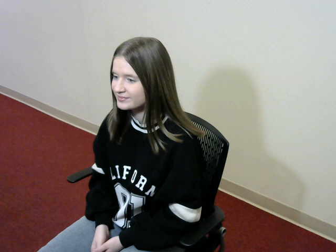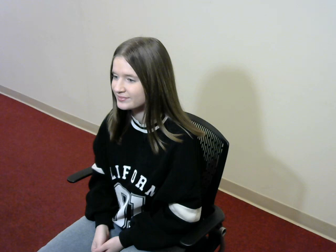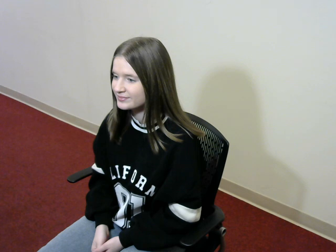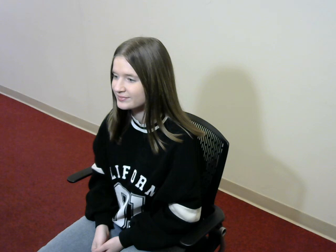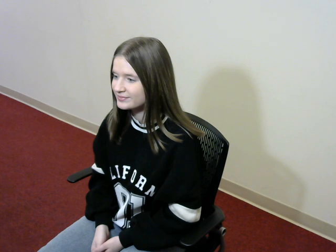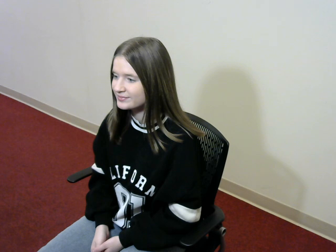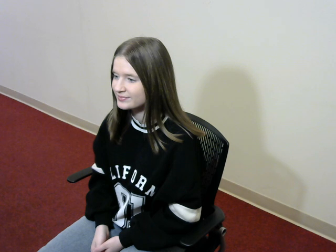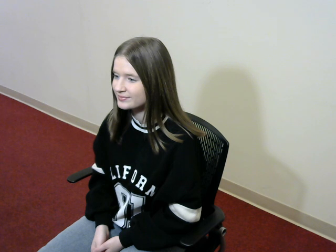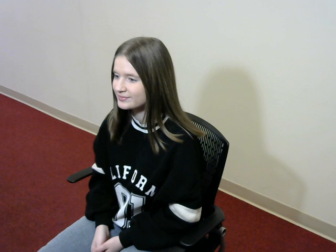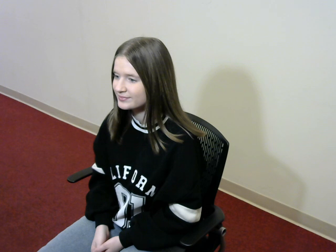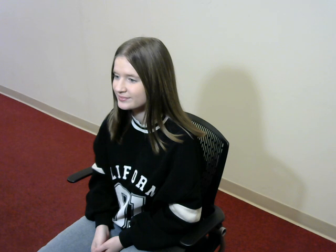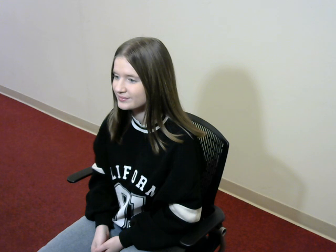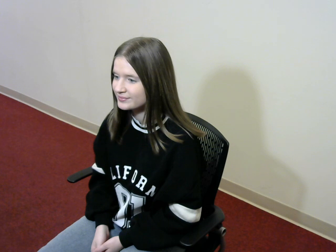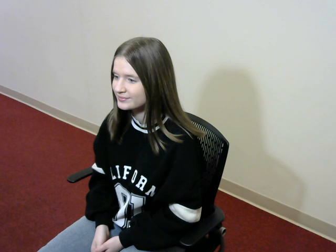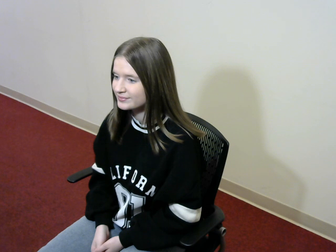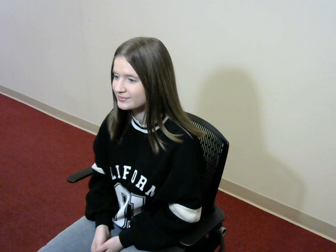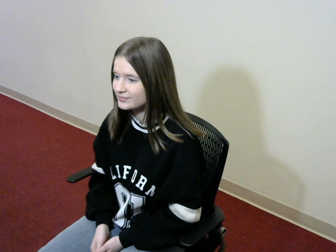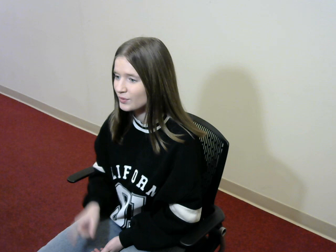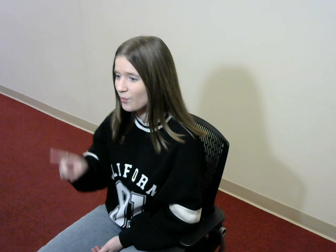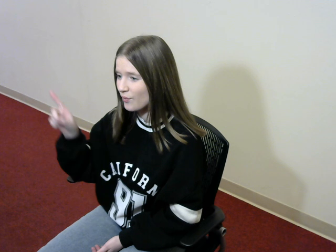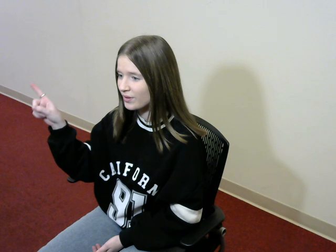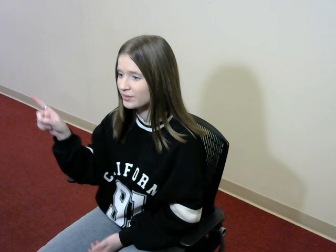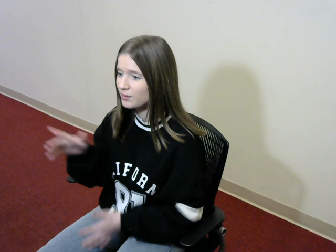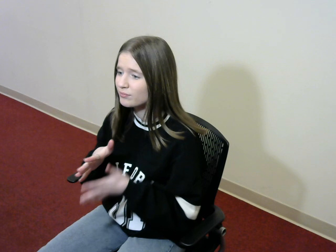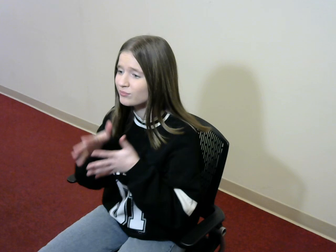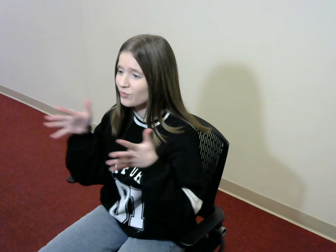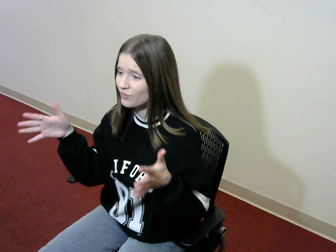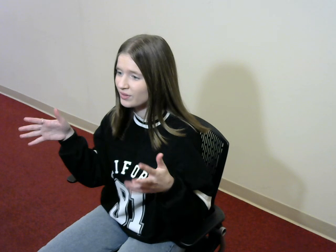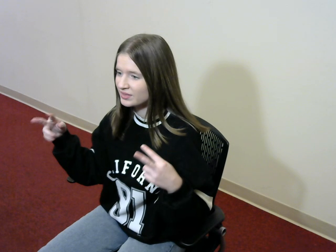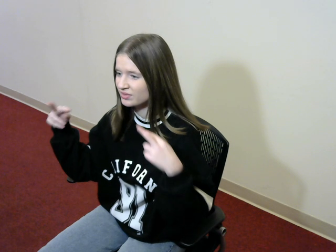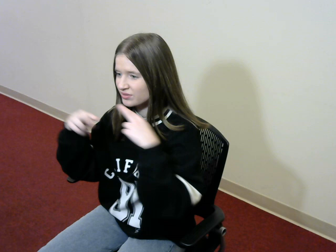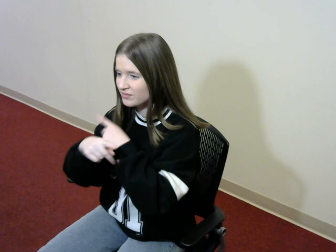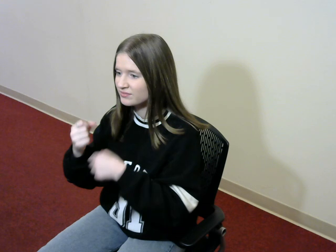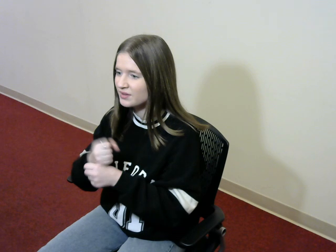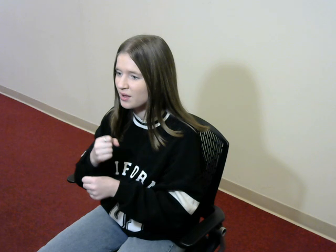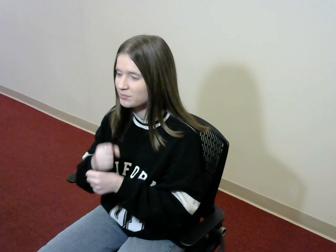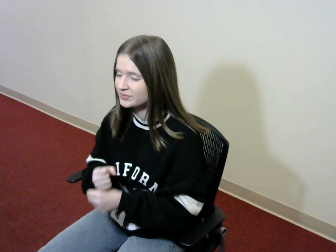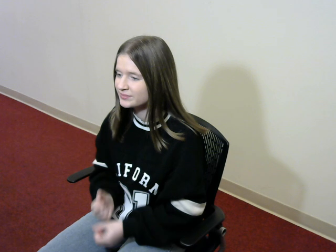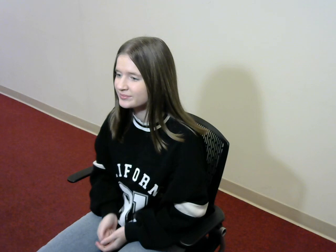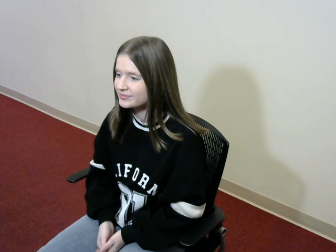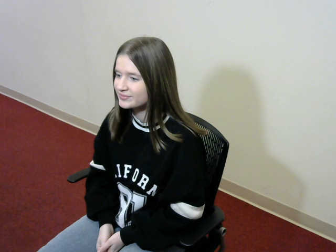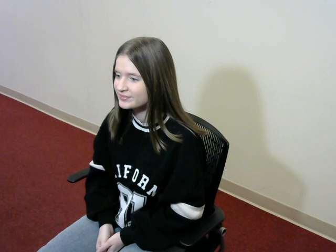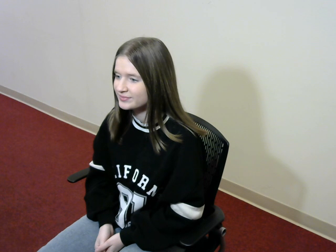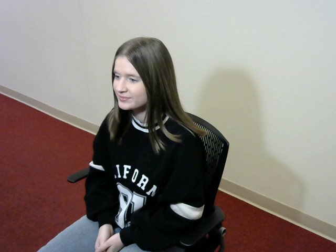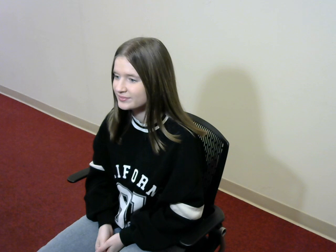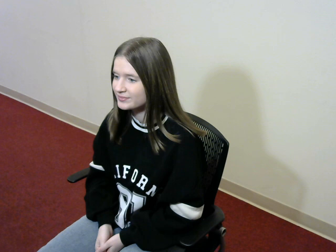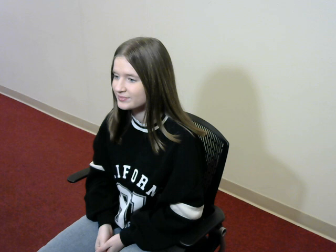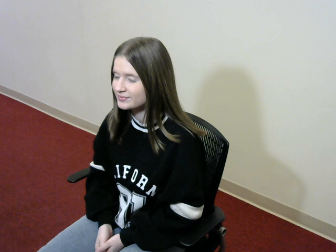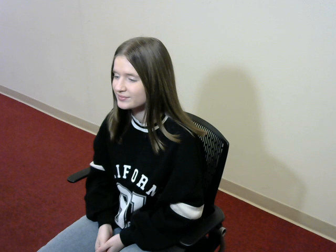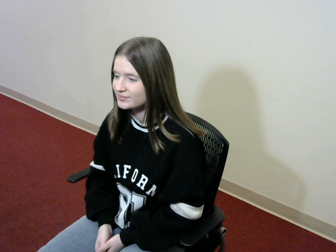O böyük səhv edib